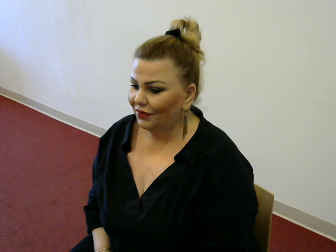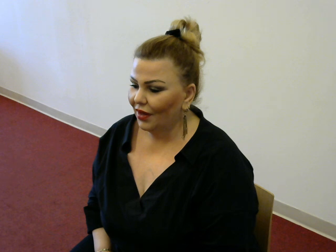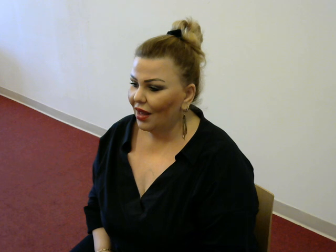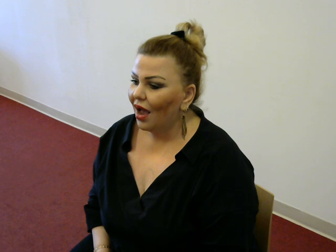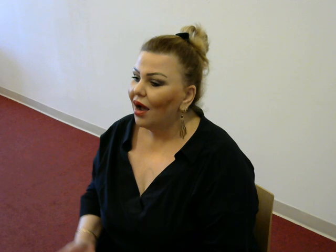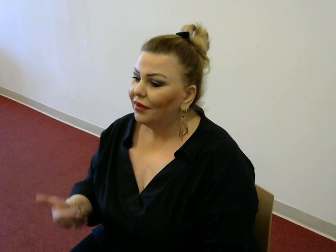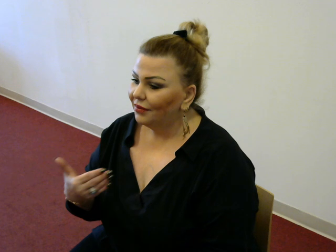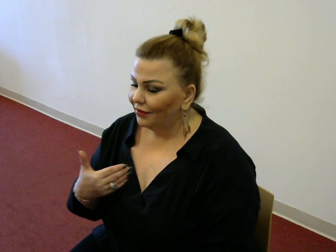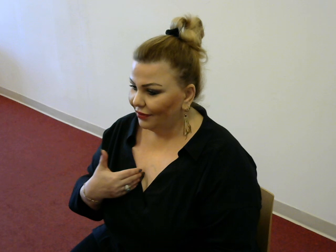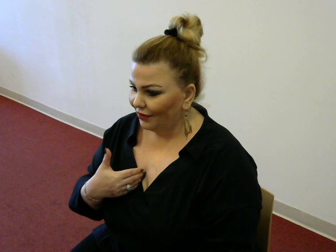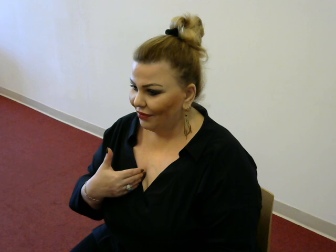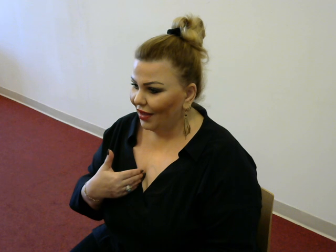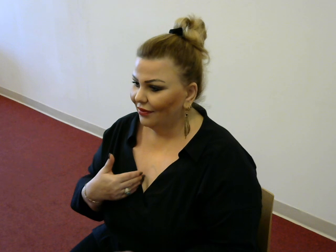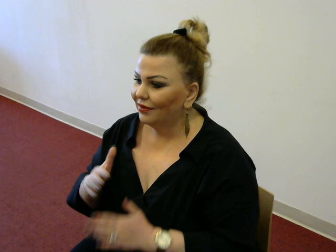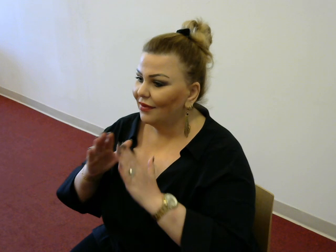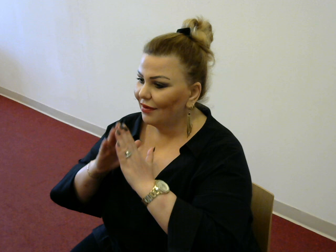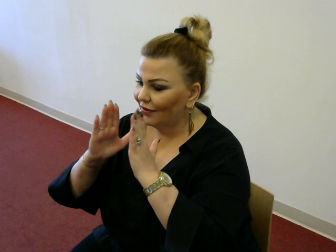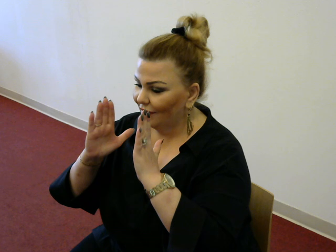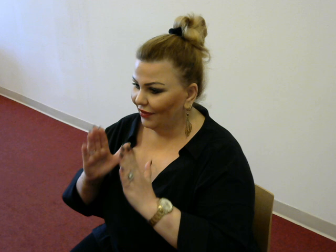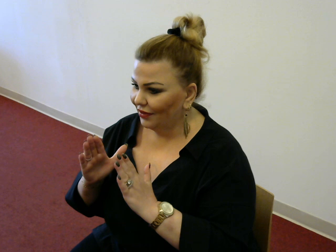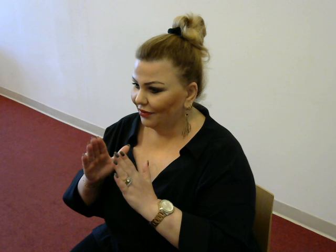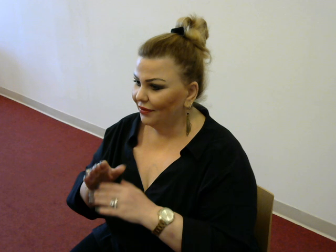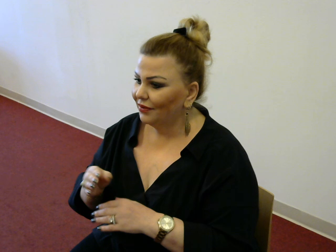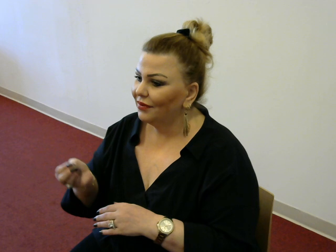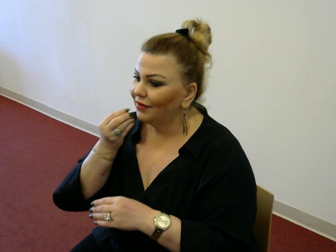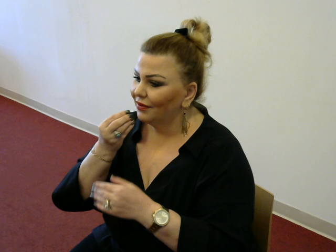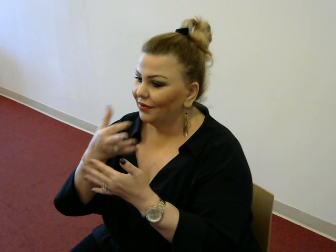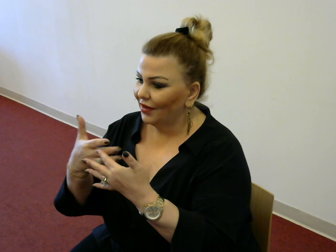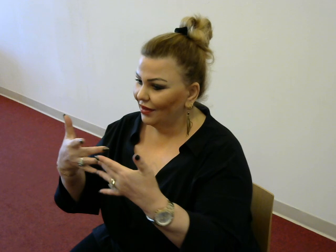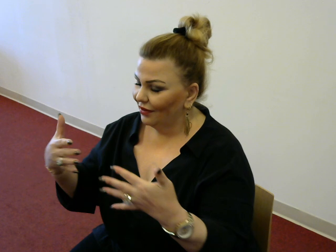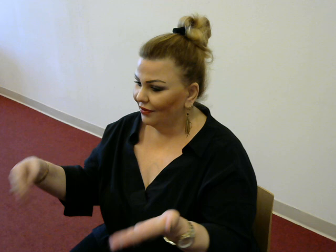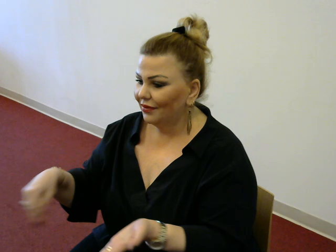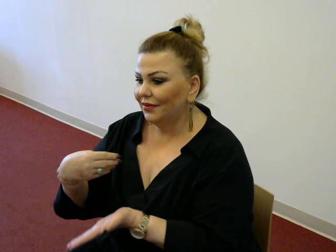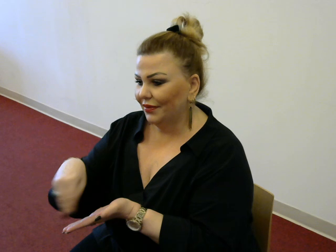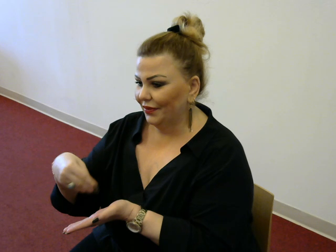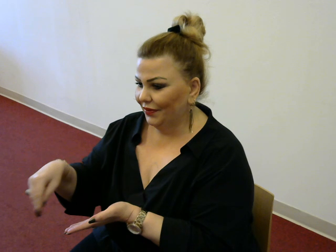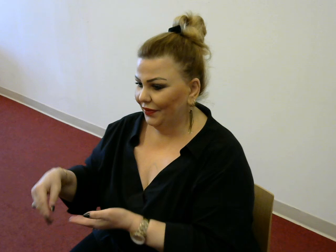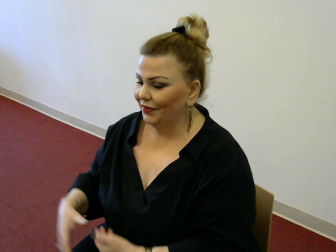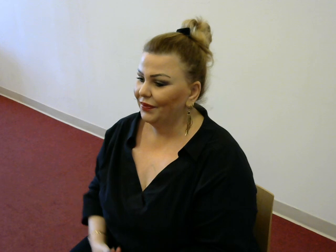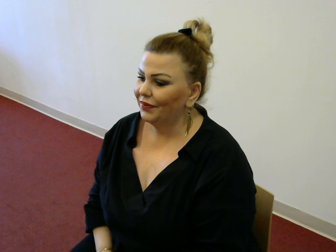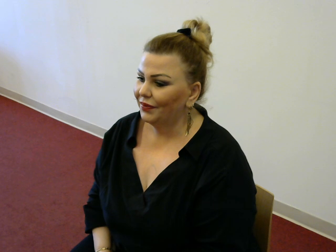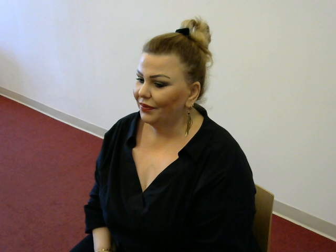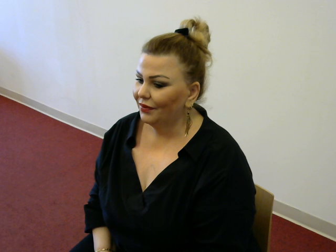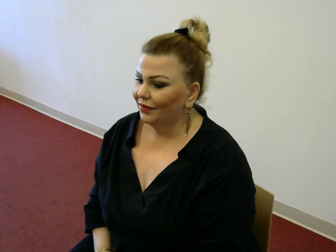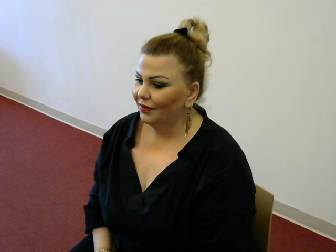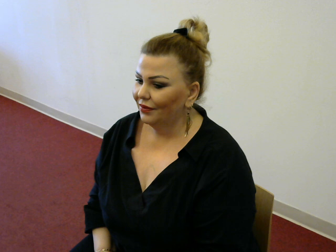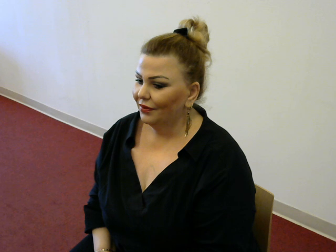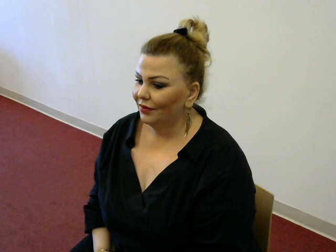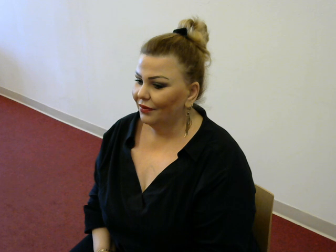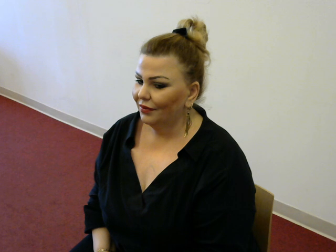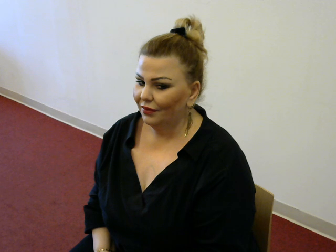Mən evə ərzaq almalıyam